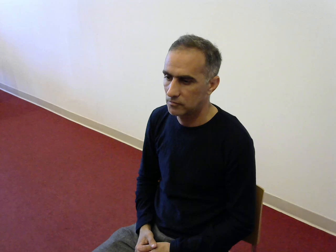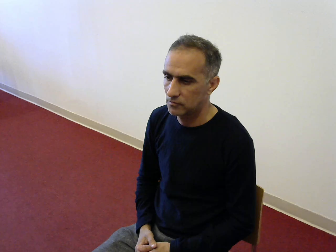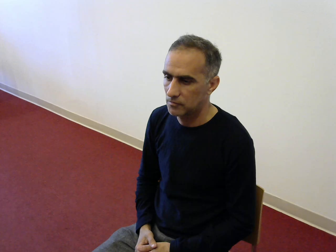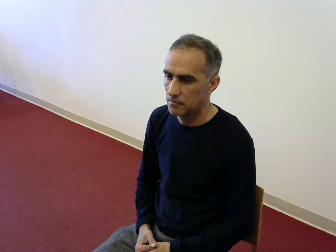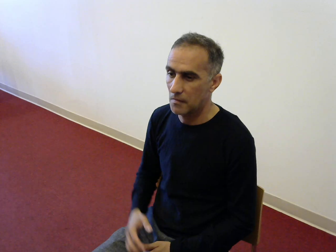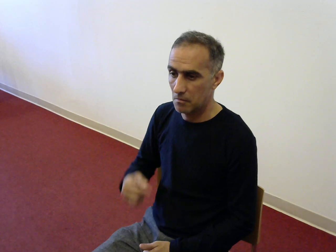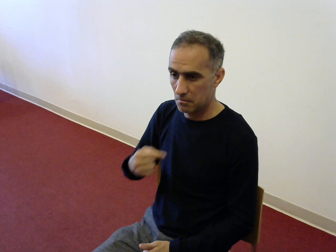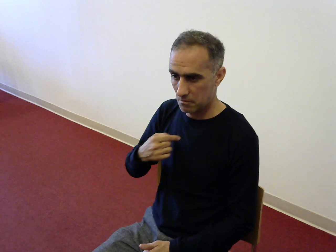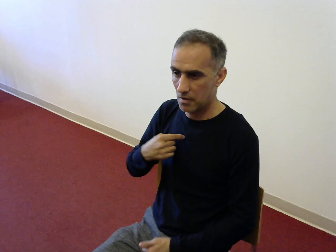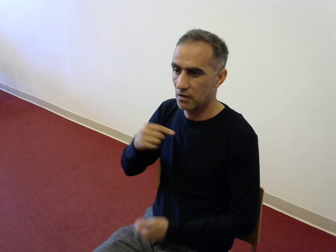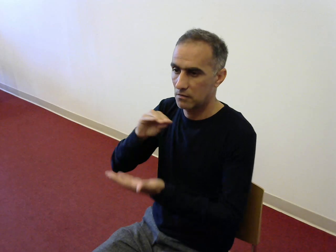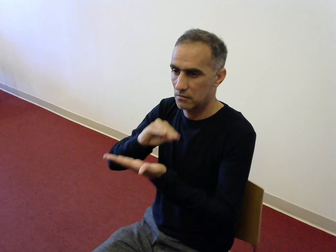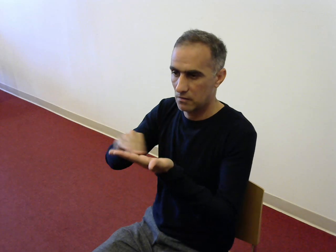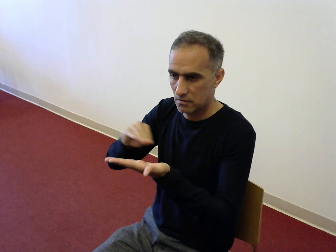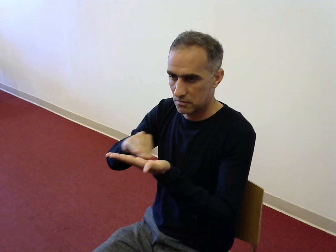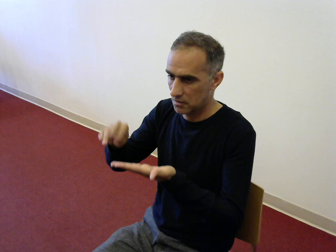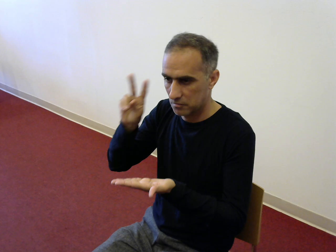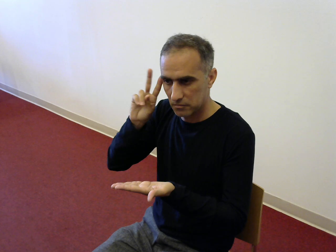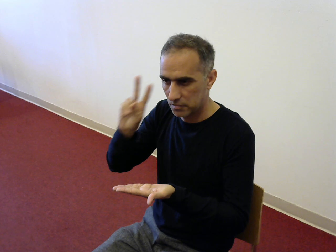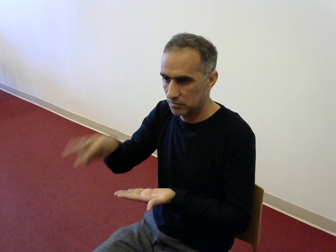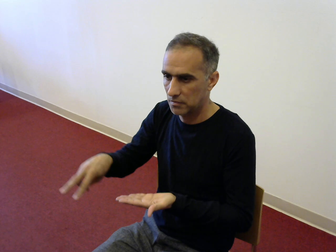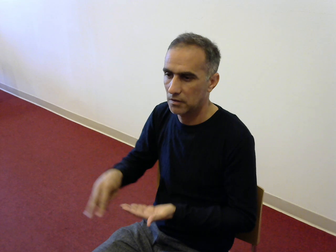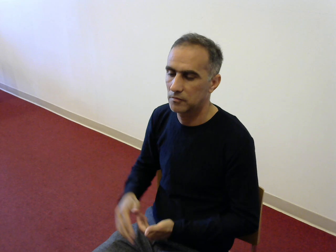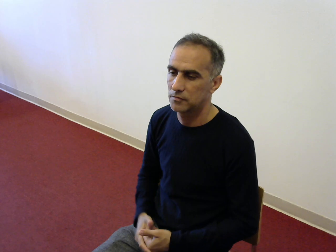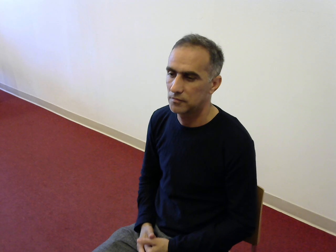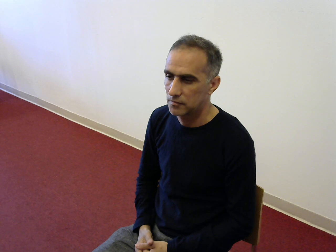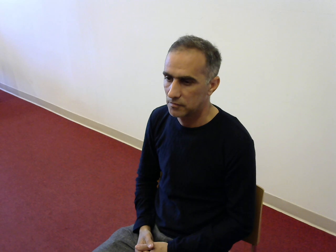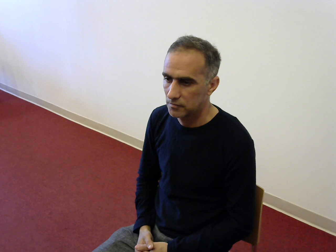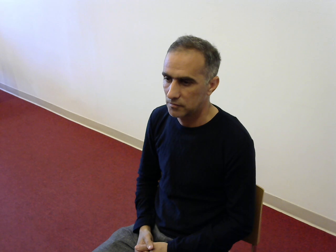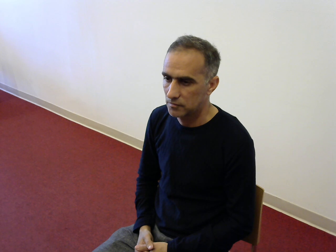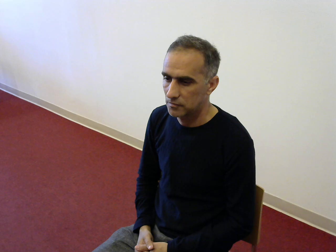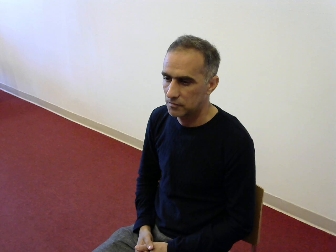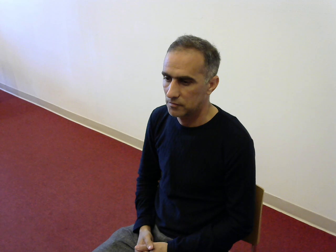Mən yaza bilmirəm